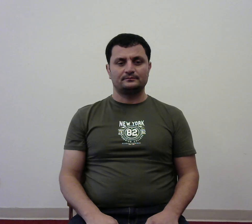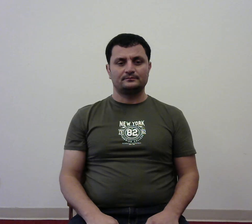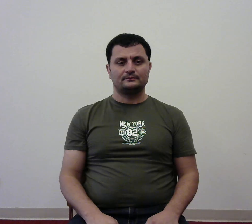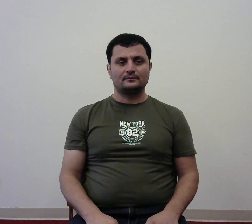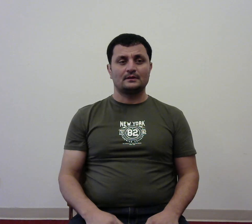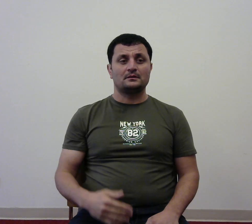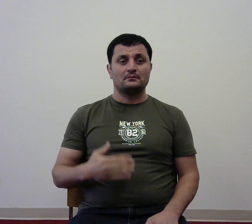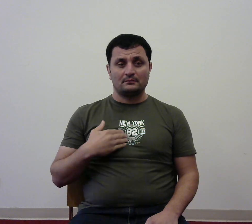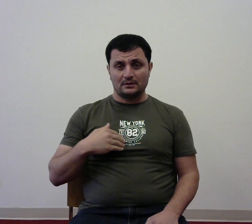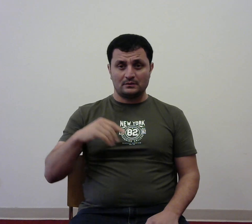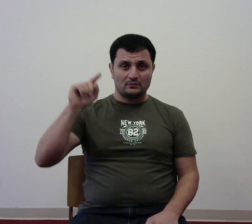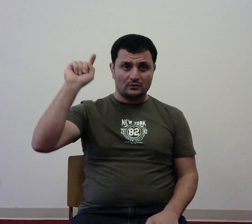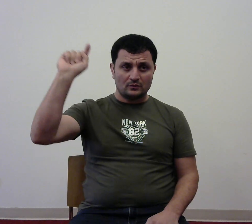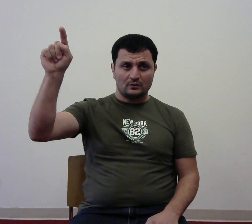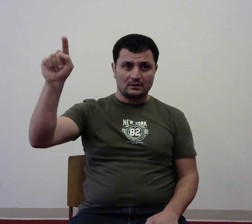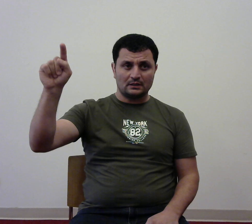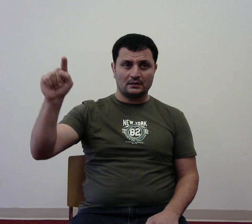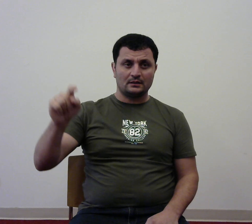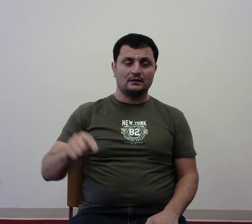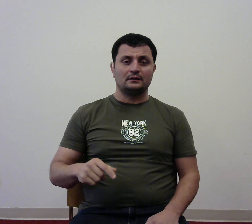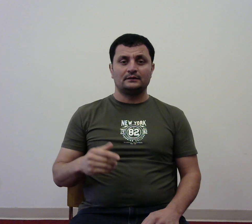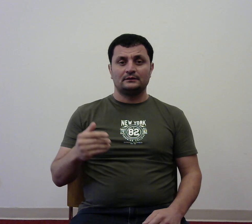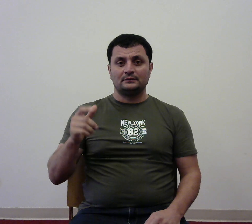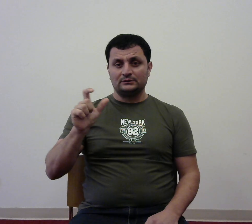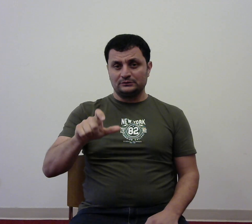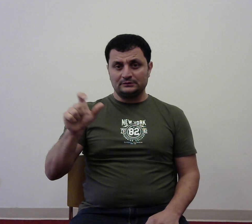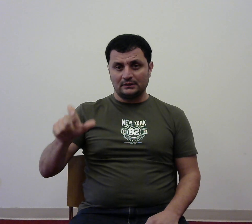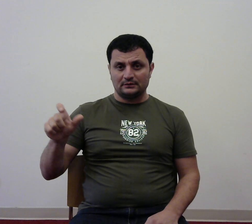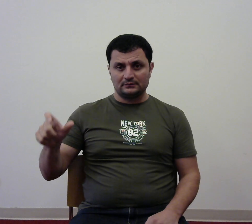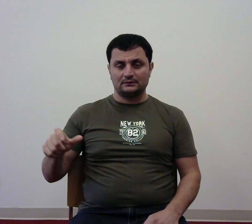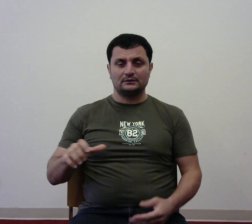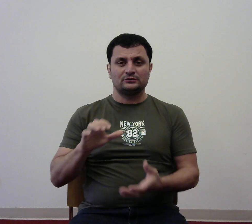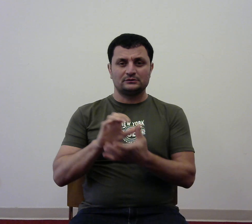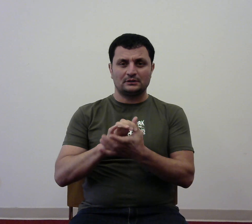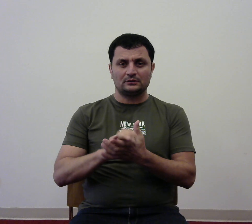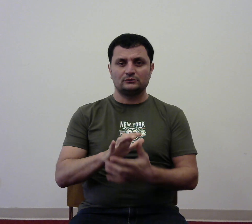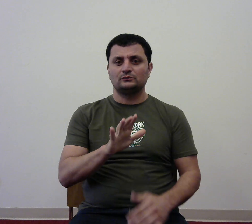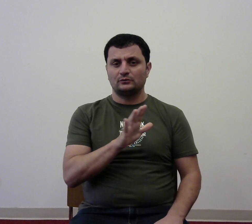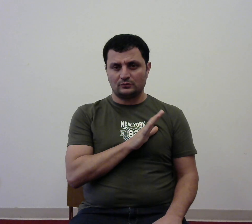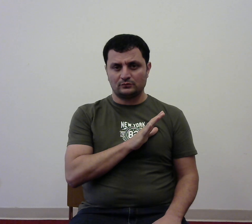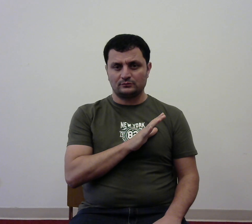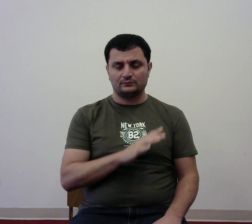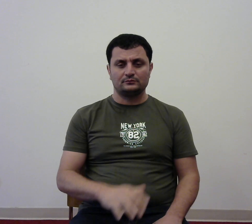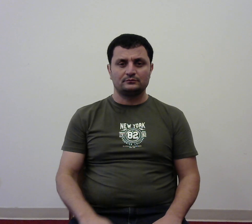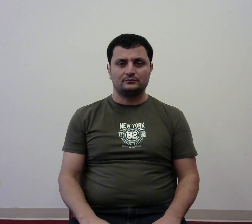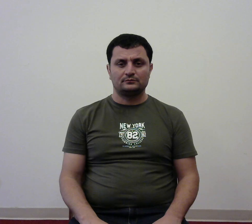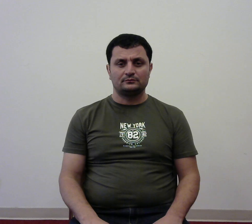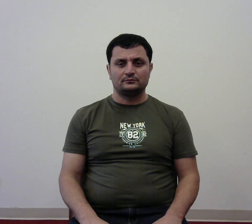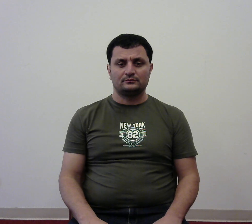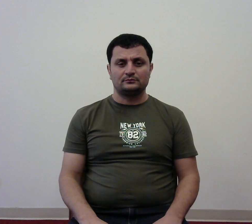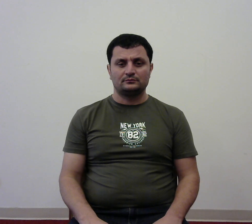Mən orda yeni insanlarla tanış oldum